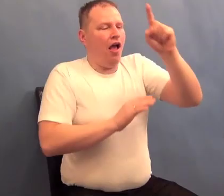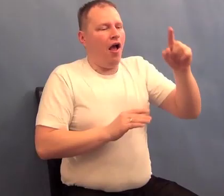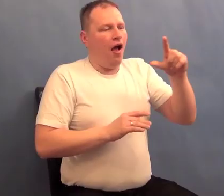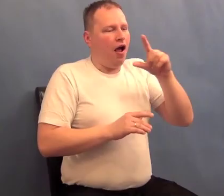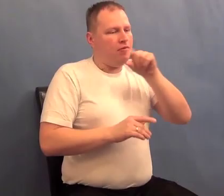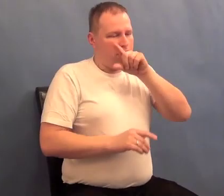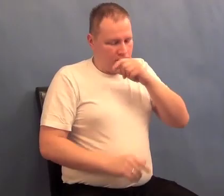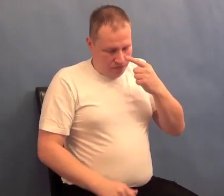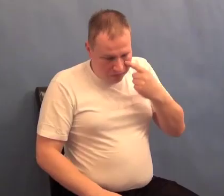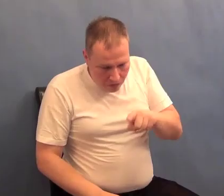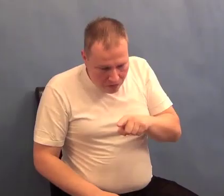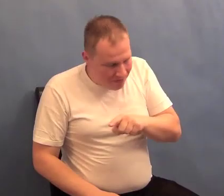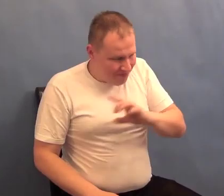Ptak to zauważył.